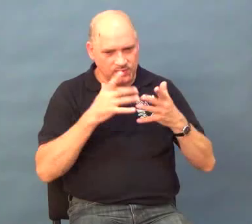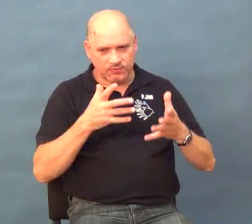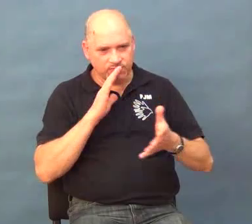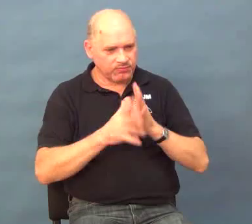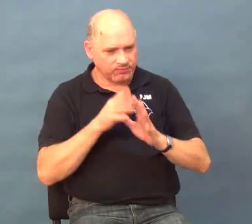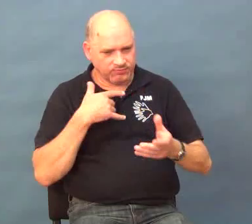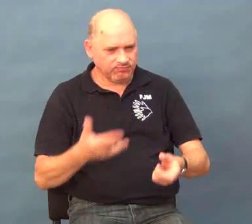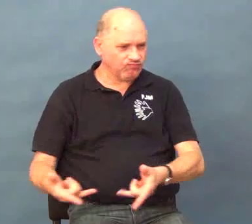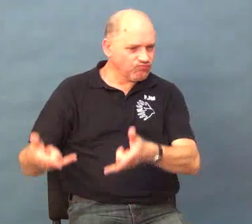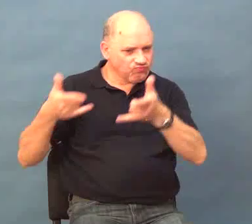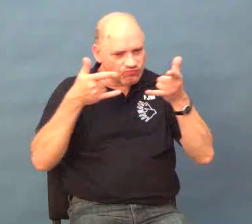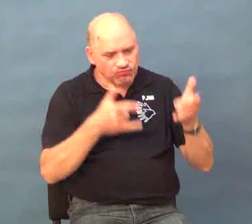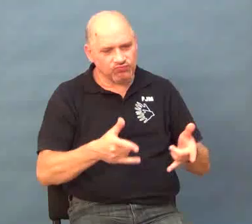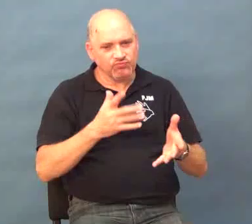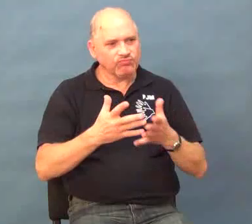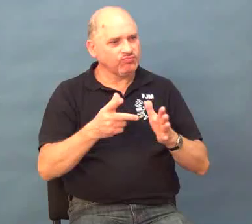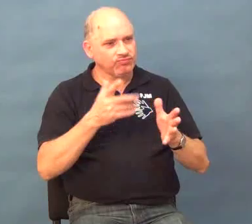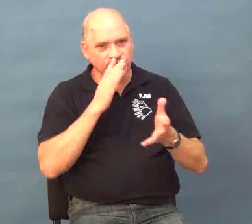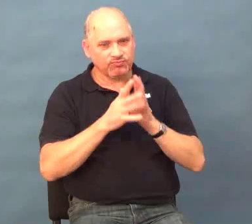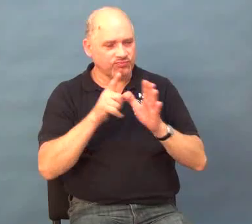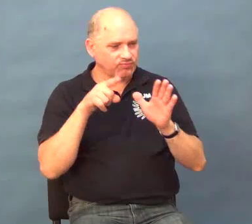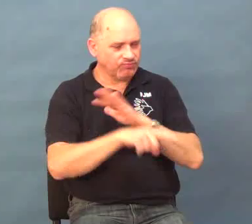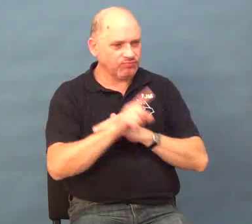Szybko ustawia kosz na bagażniku, chce posprzątać po sobie i uciec.